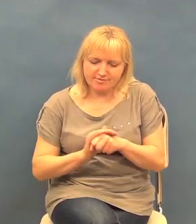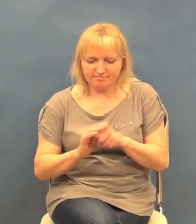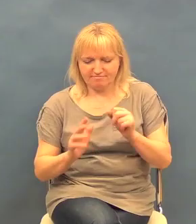Wrzuca.